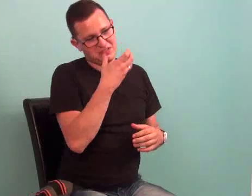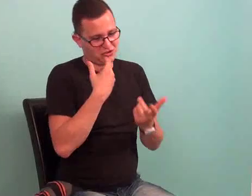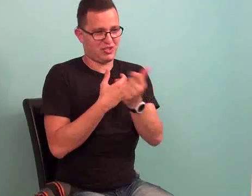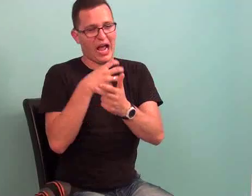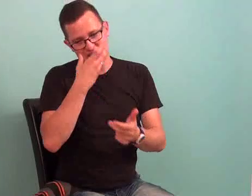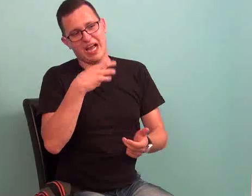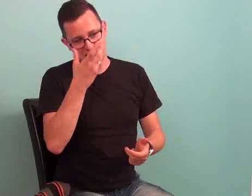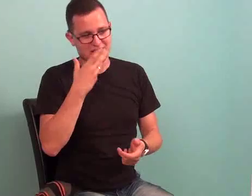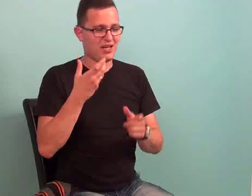Trzech chłopców jadło.